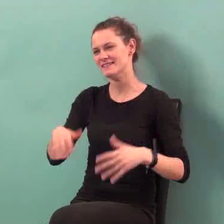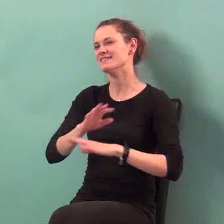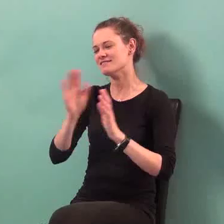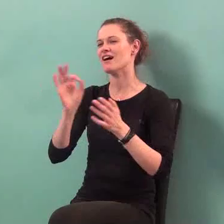Koniec.